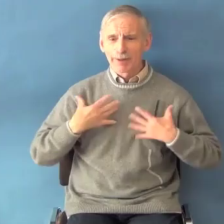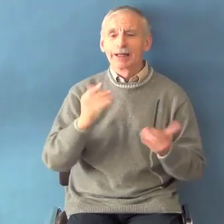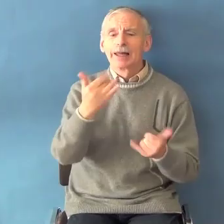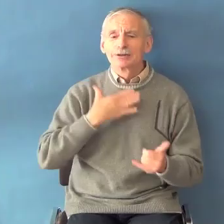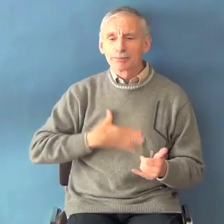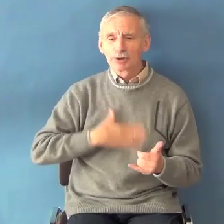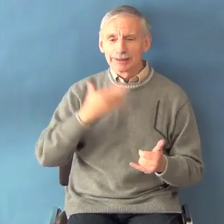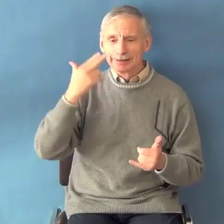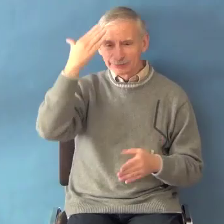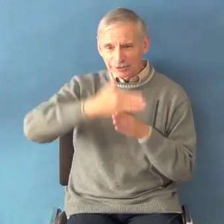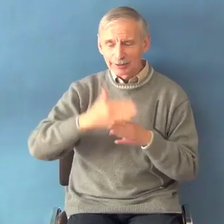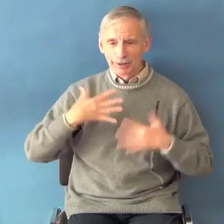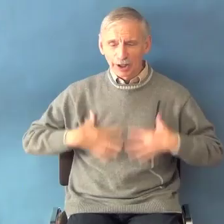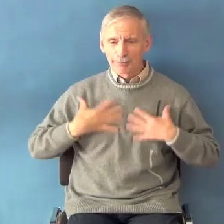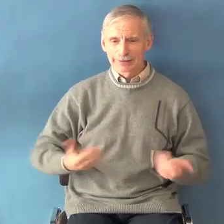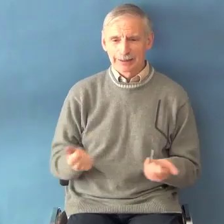Co robisz w sobotę wieczorem?